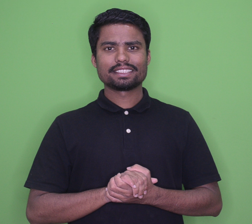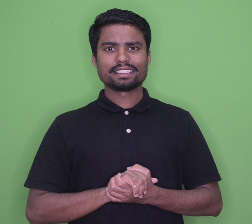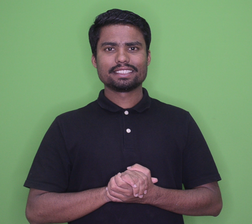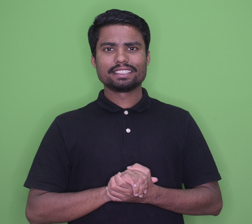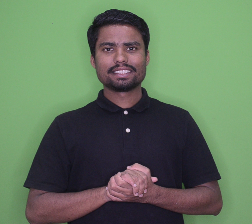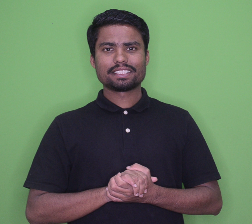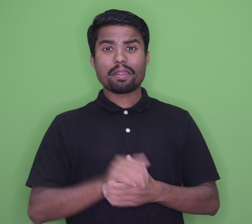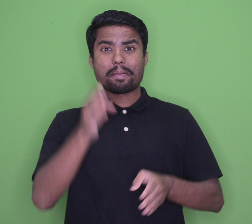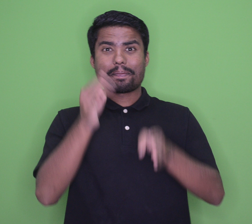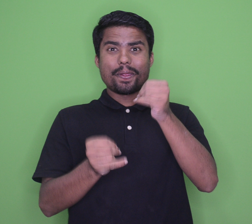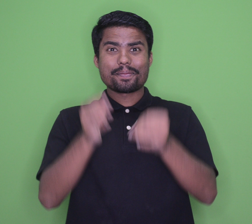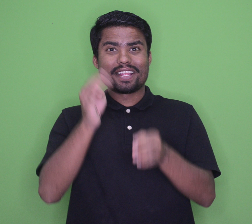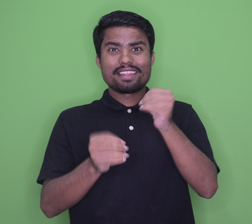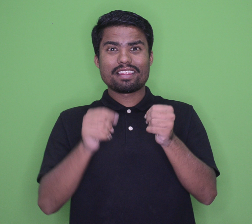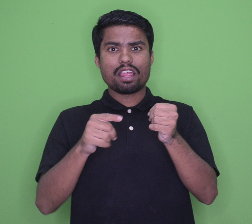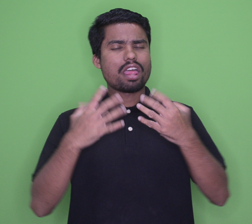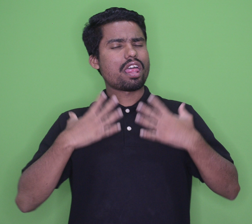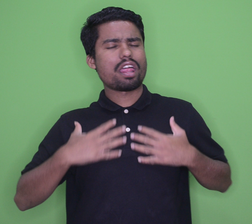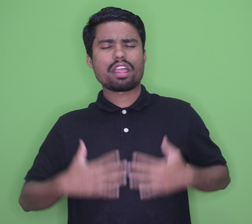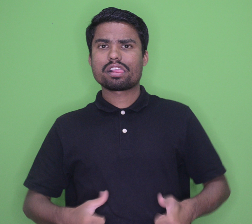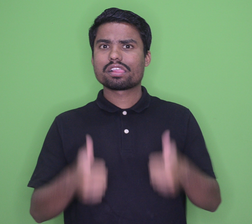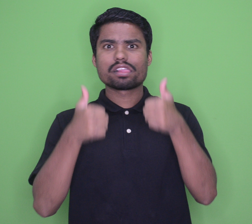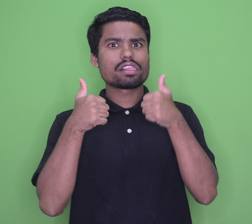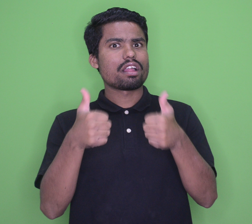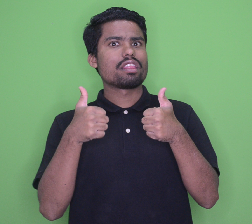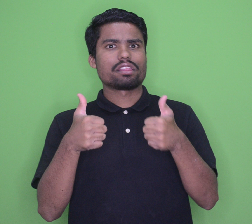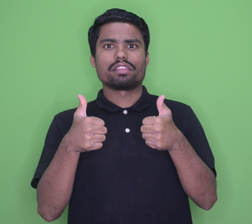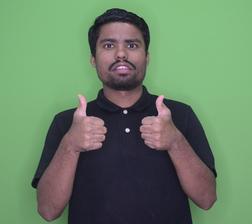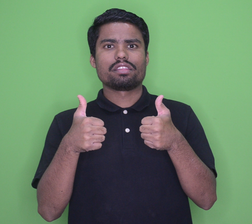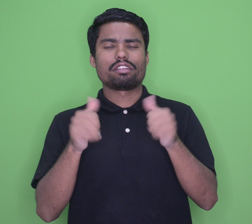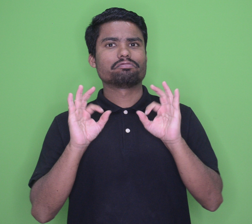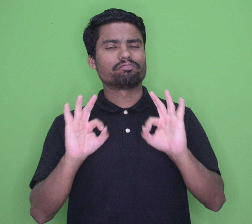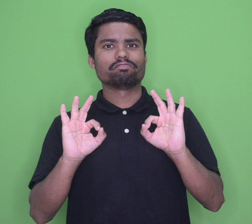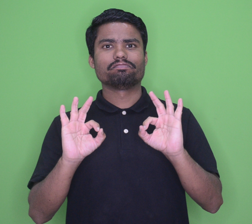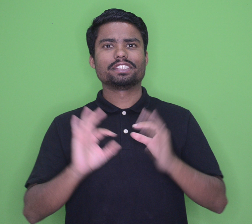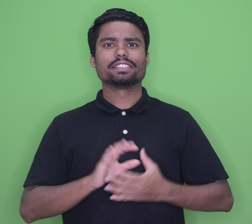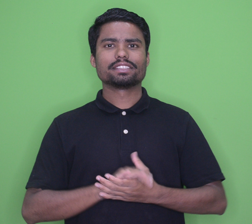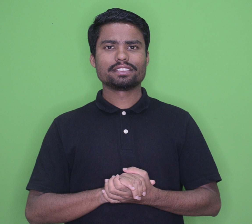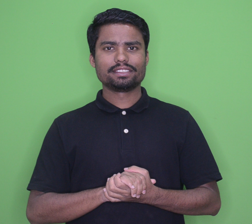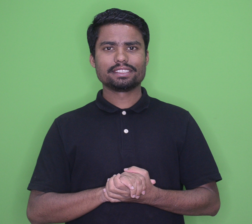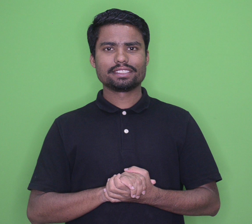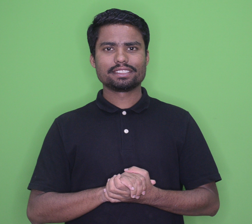milk is good for health